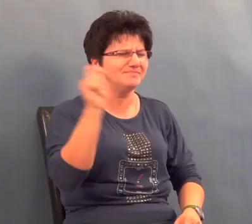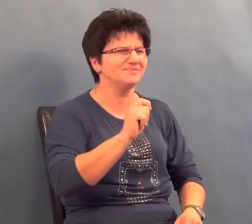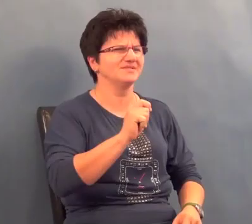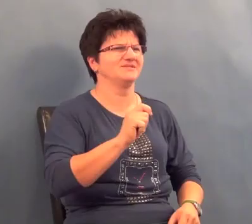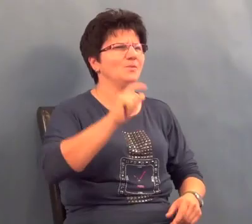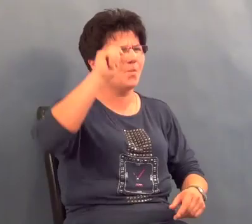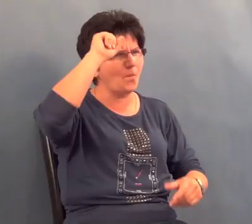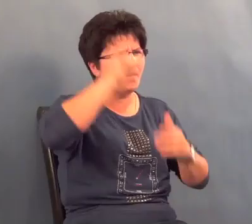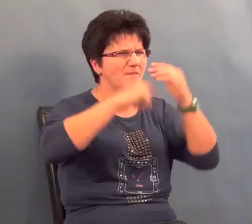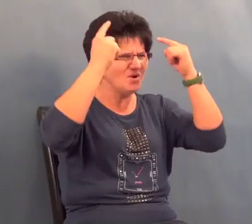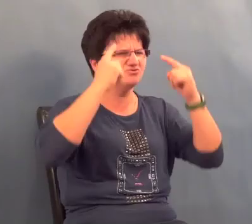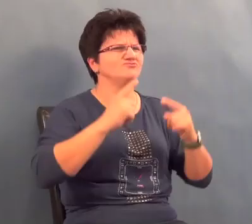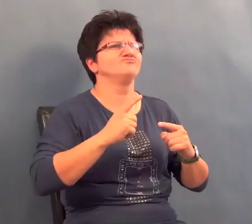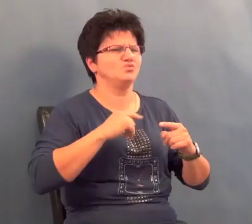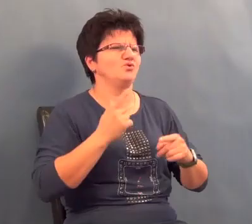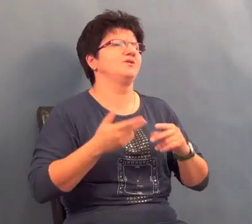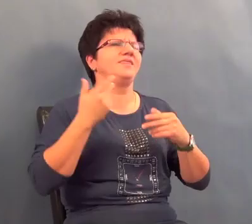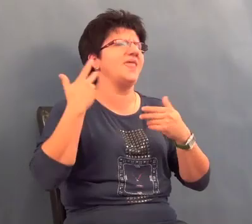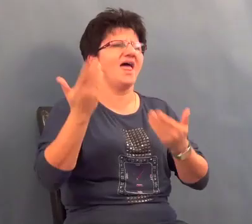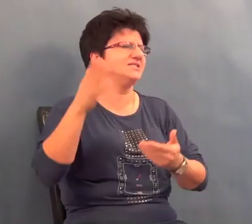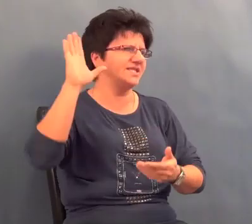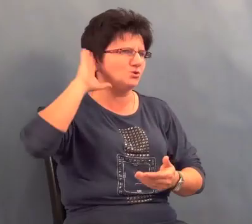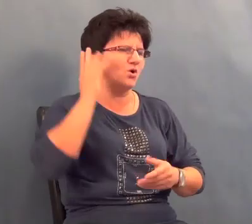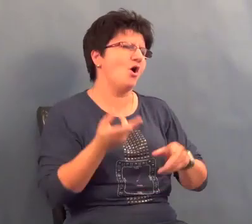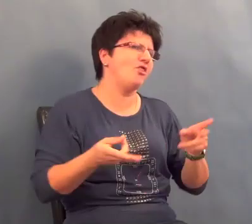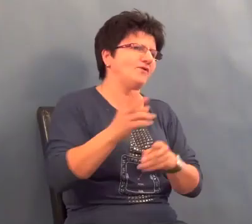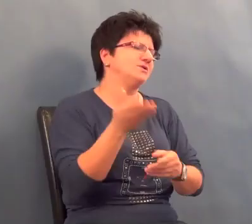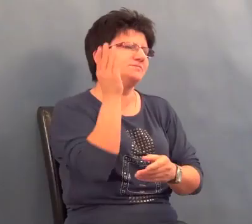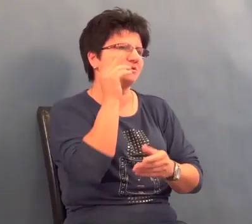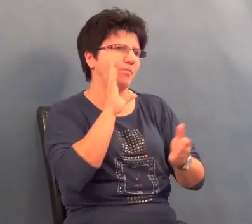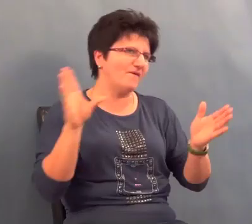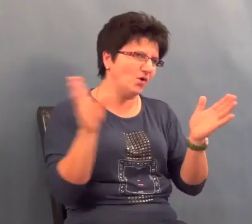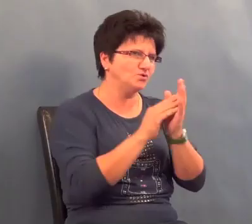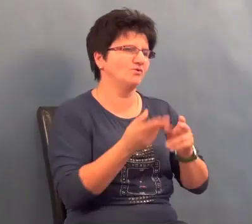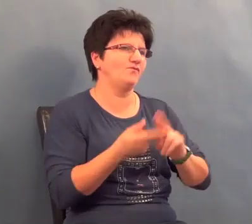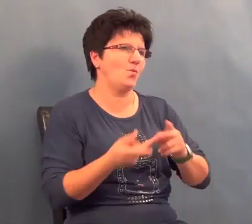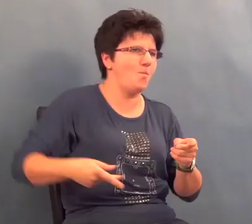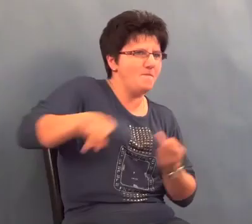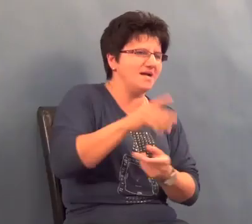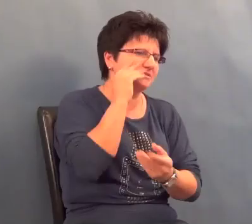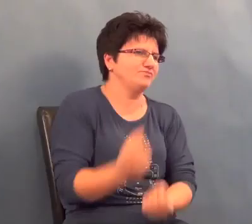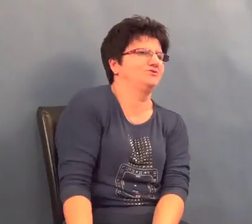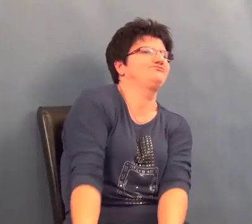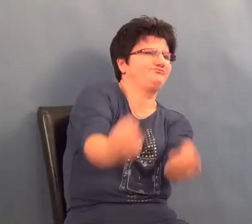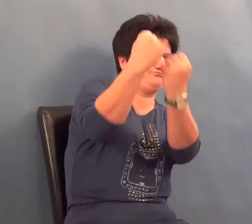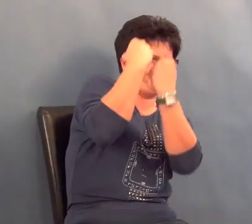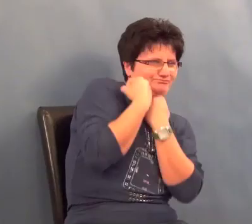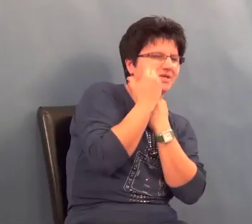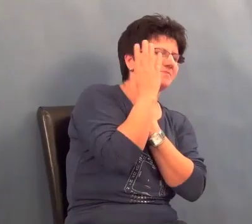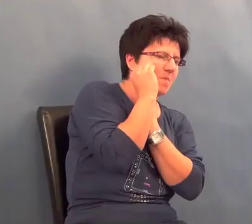Myszka Miki jest uparta, nie słucha, odwraca się wystawiając dupę, odwraca się przykrywając się, ponownie zasypia, śpi.